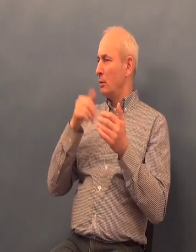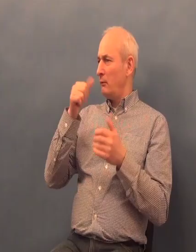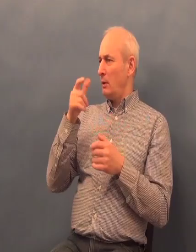O...